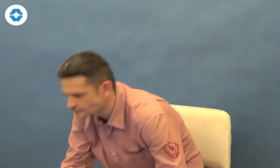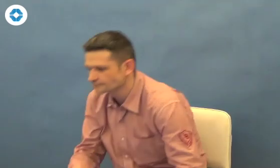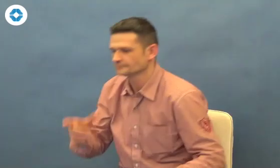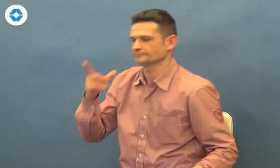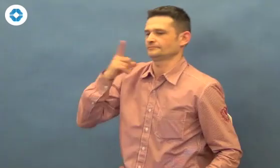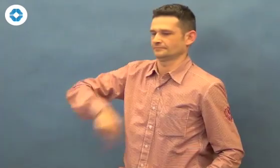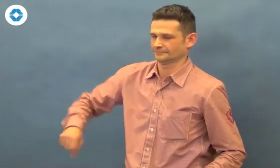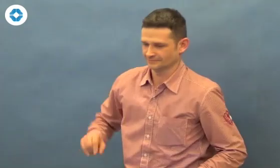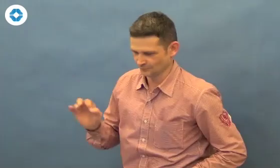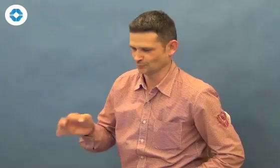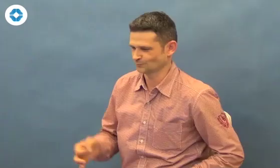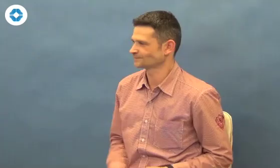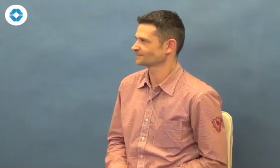Aha, dobrze.